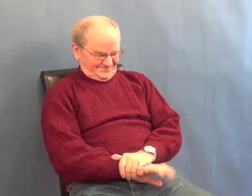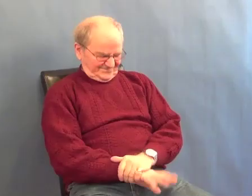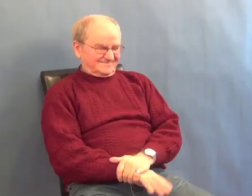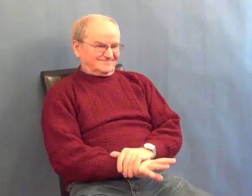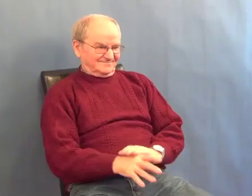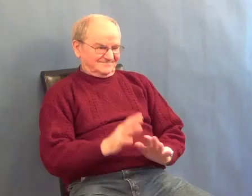Ładnie.